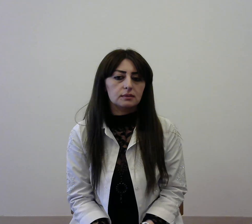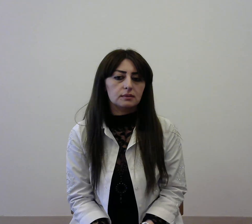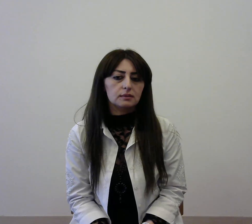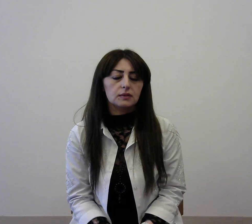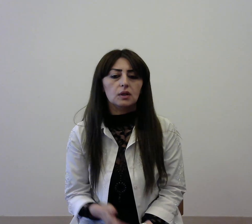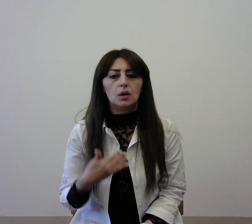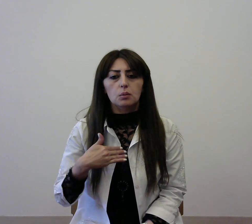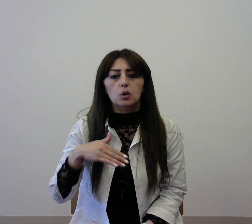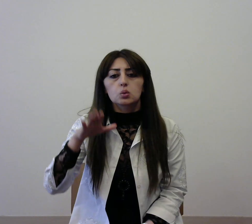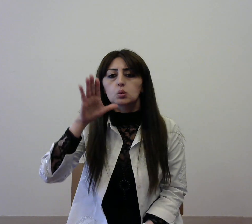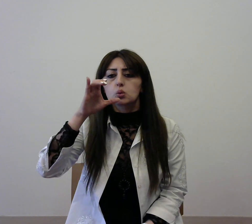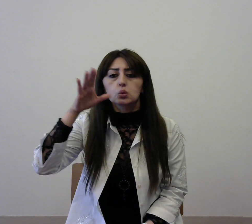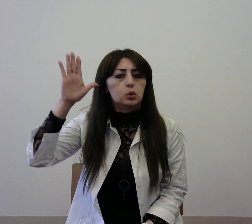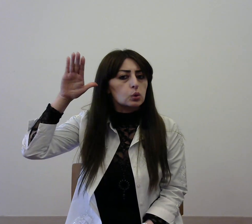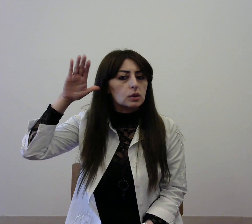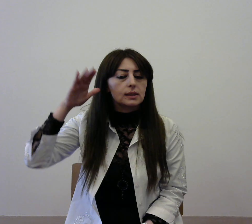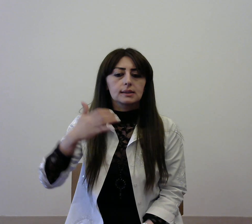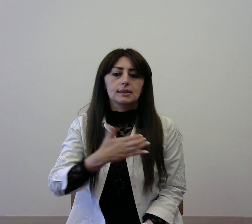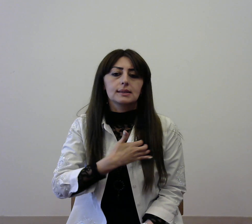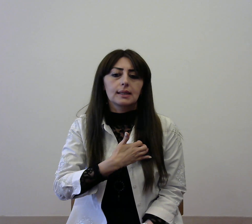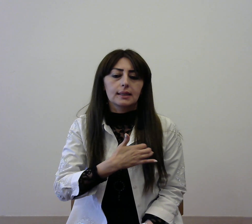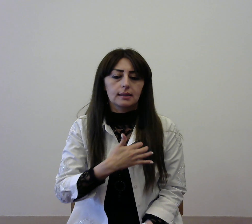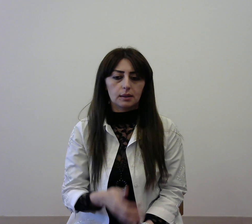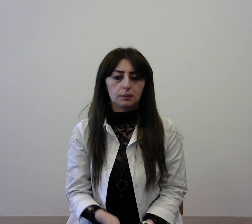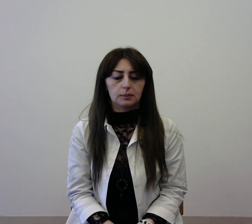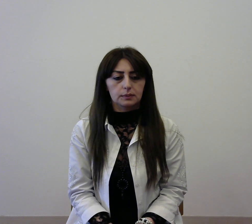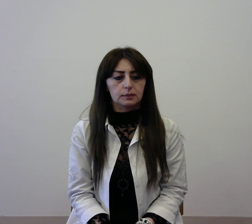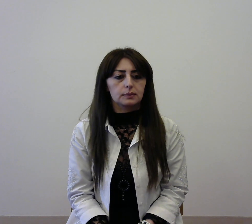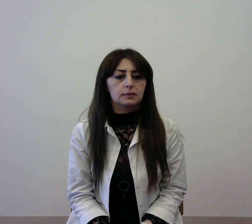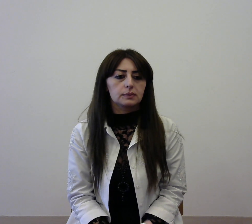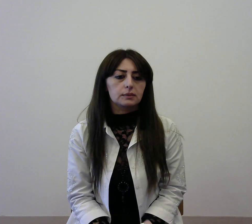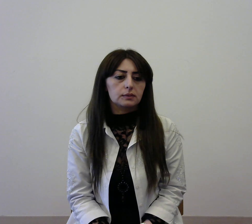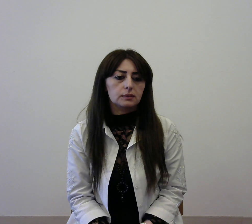Mən su istəyirəm